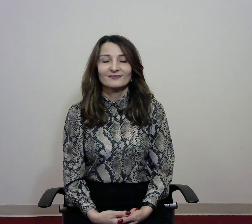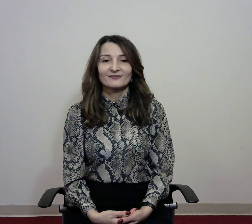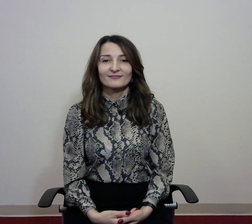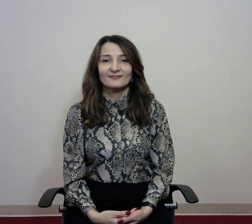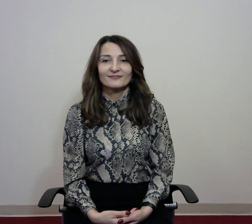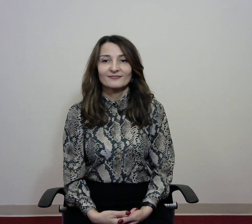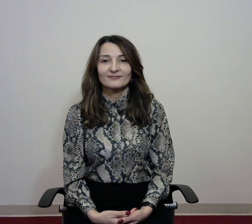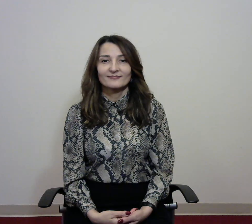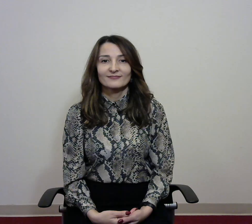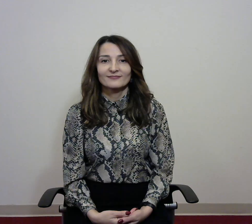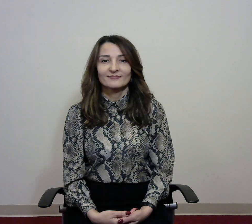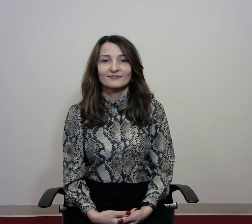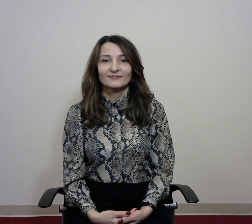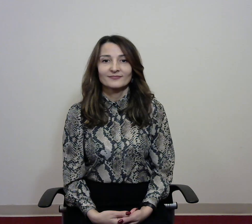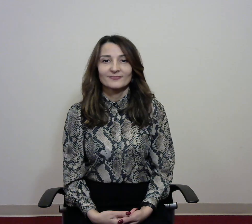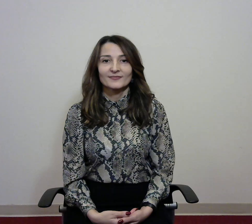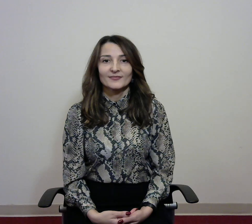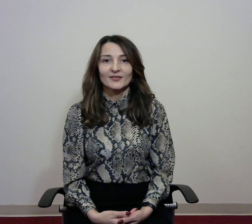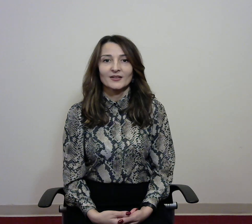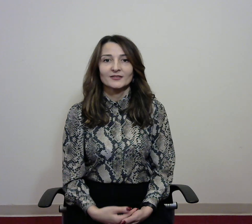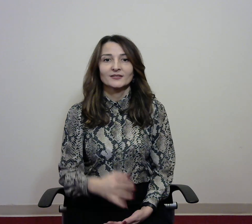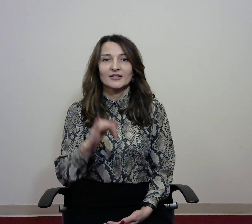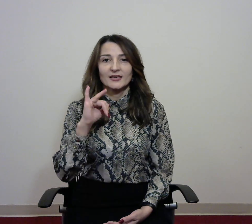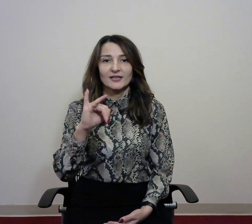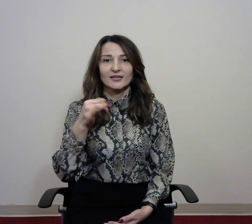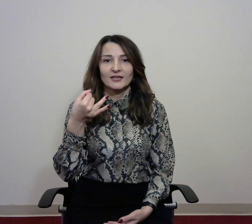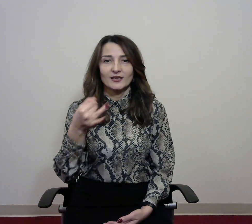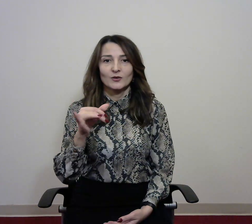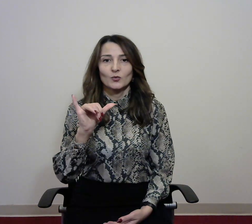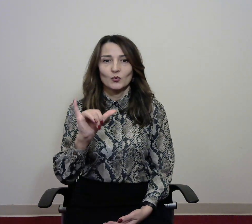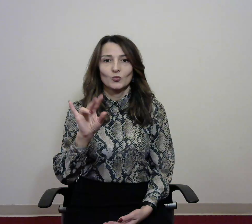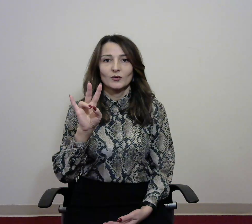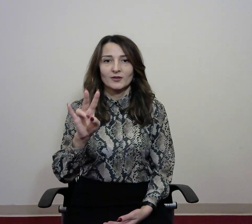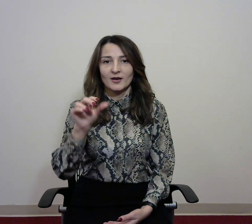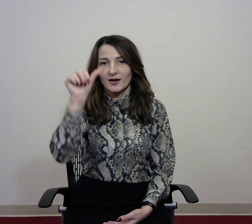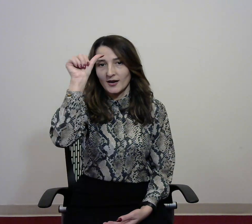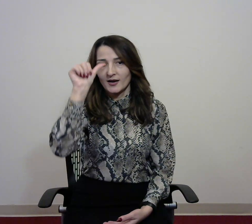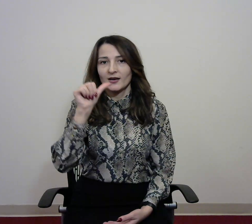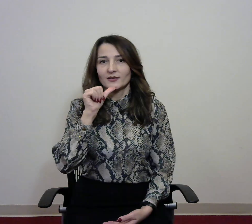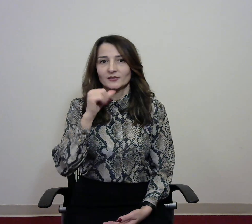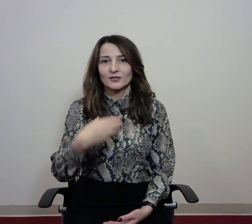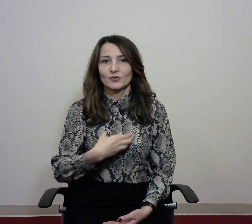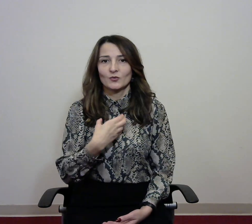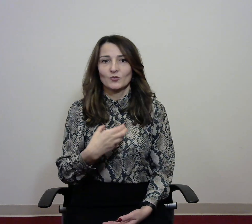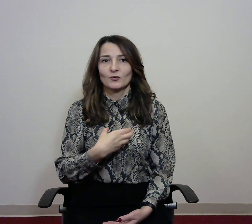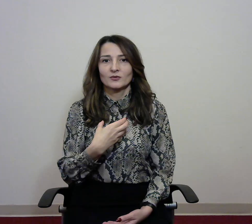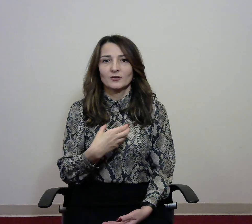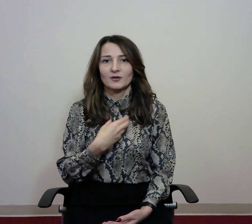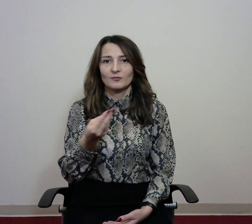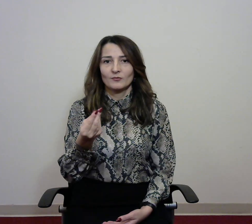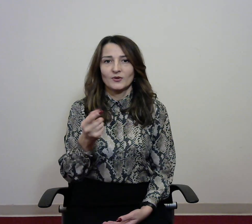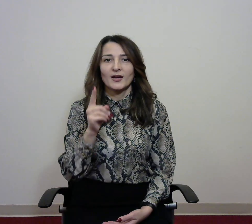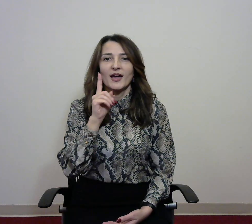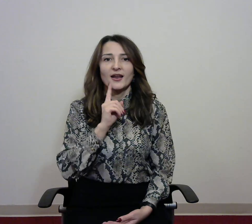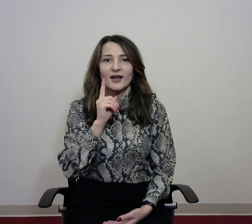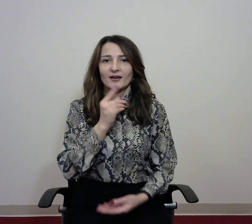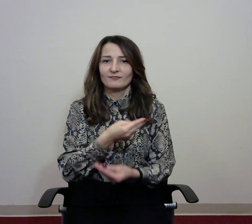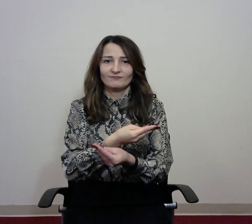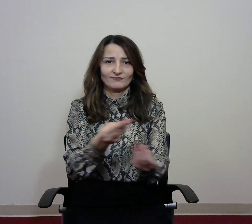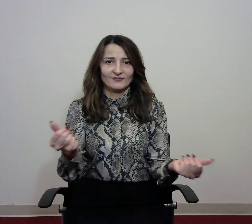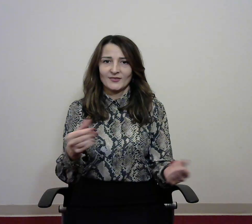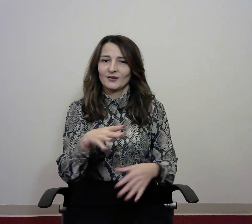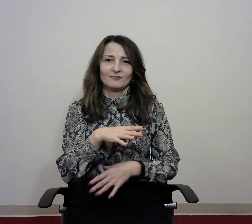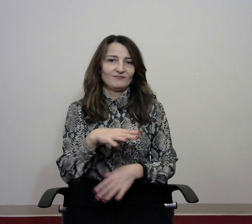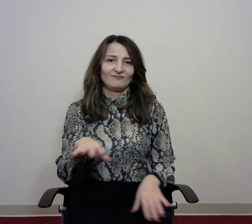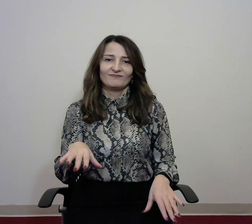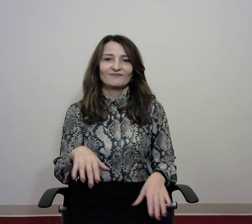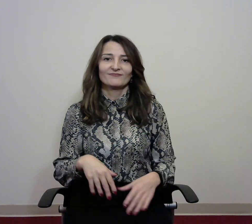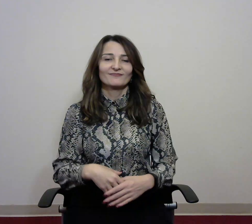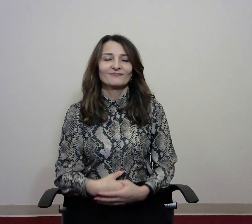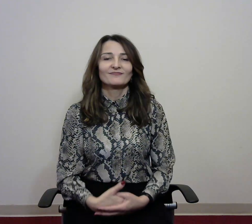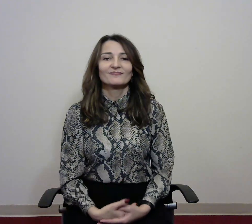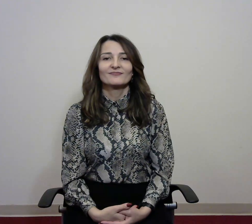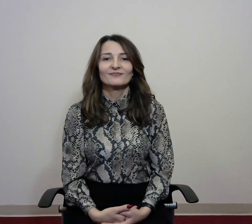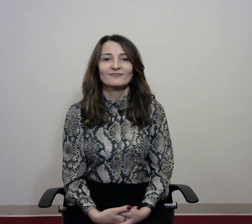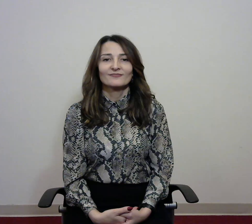İyun ayının sosial müavinətləri hələ ki, ödənilməyib